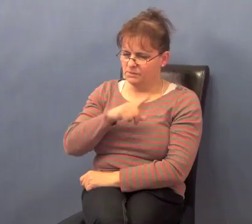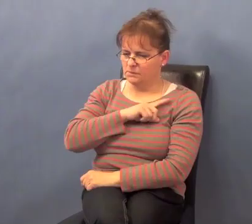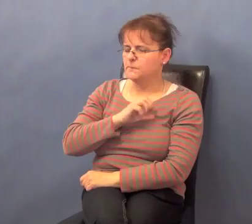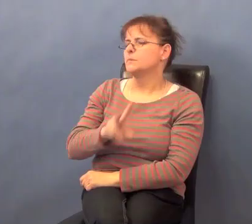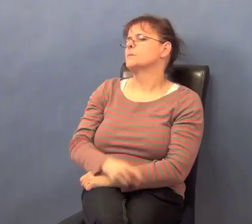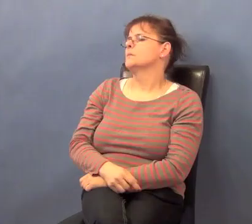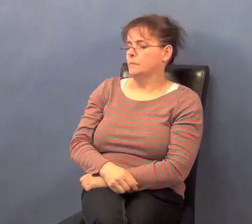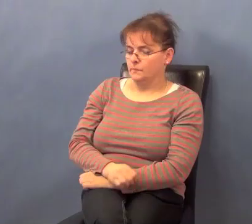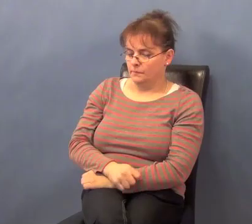Tak, nie pilnują, tak.